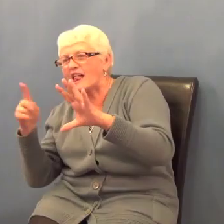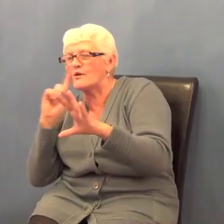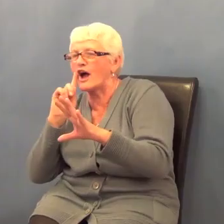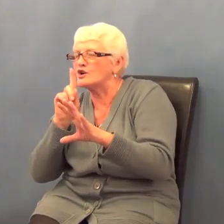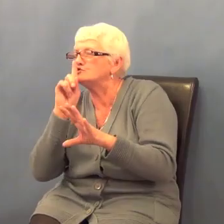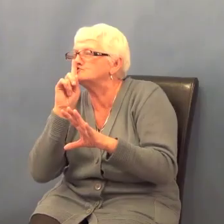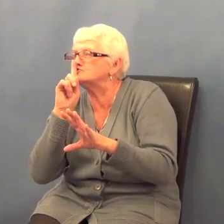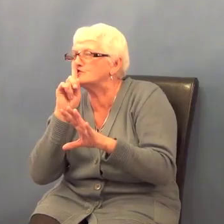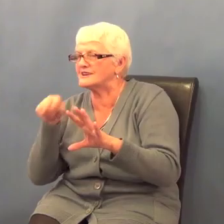Chłopiec mówi: cicho!